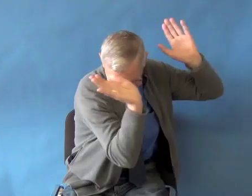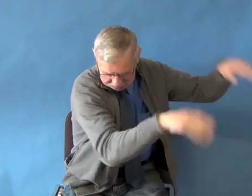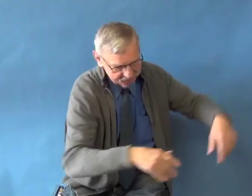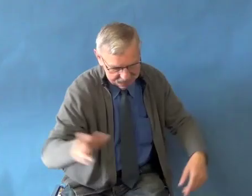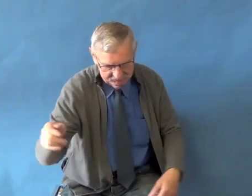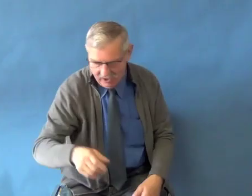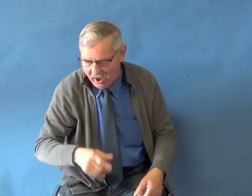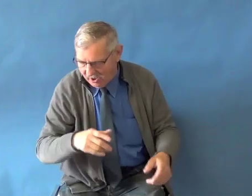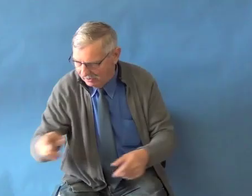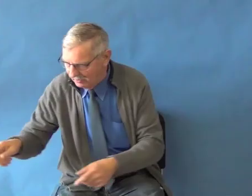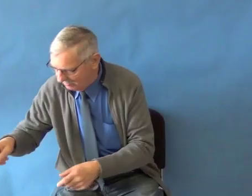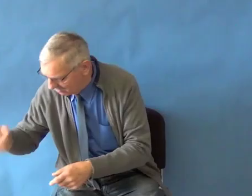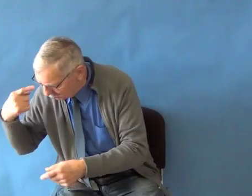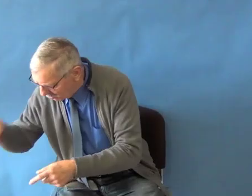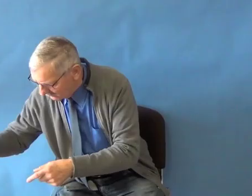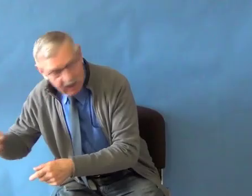Jeden z nich coś zauważył, zawołał do tamtego chłopaka.